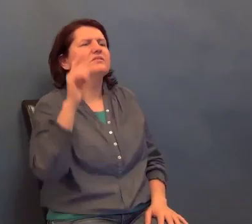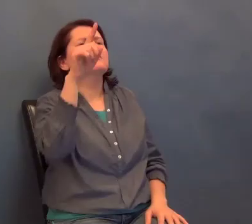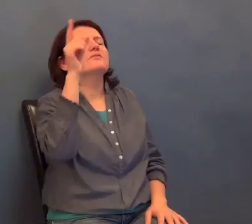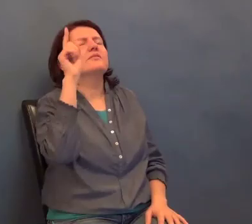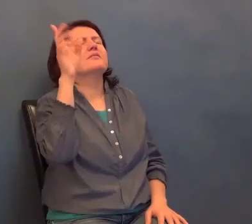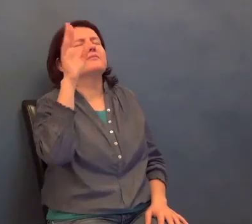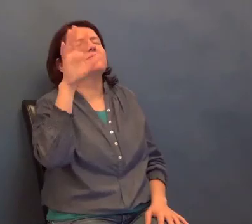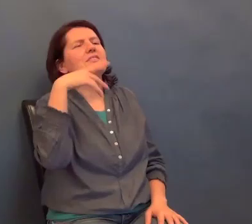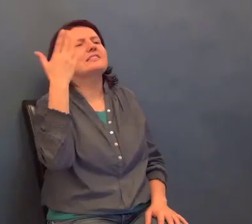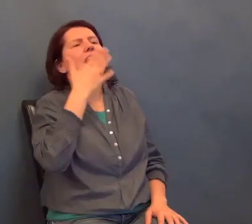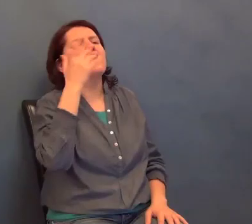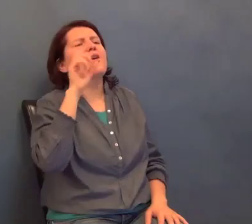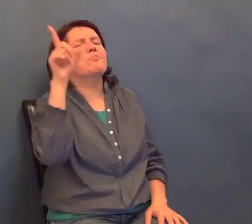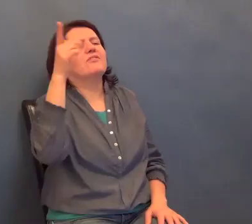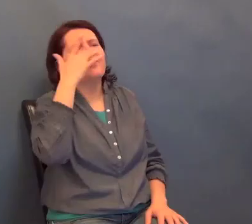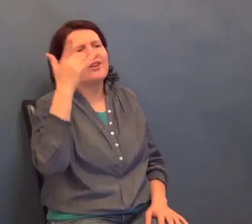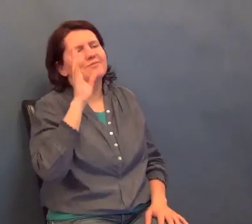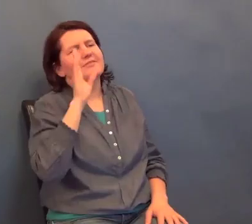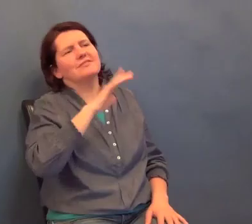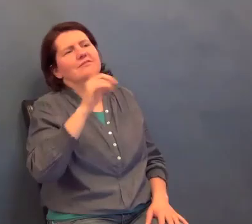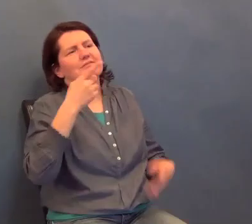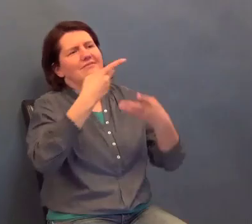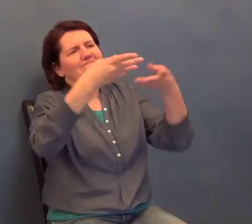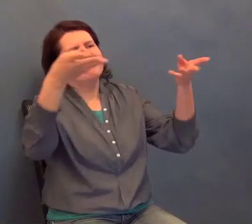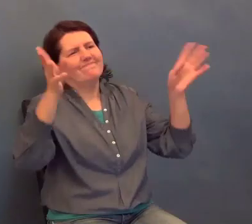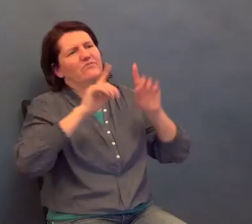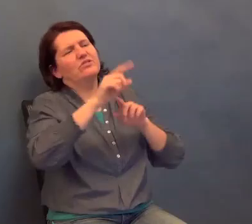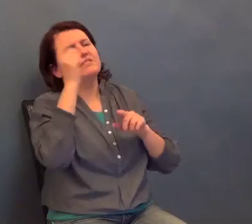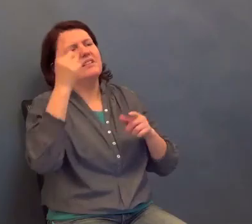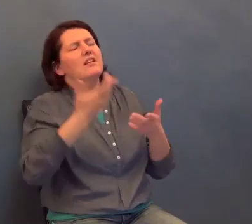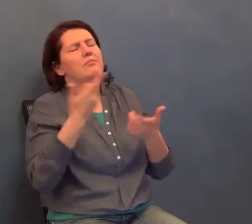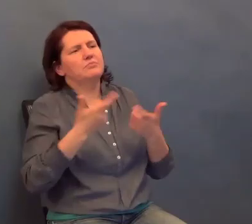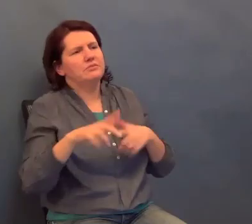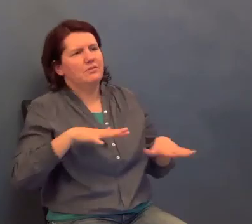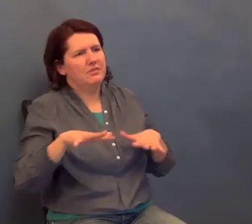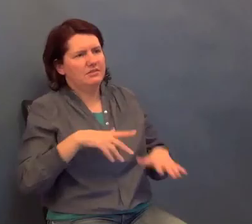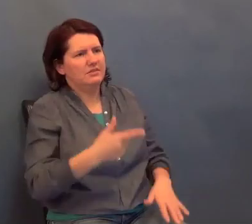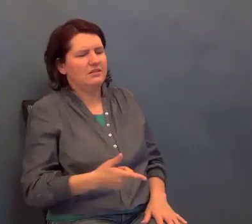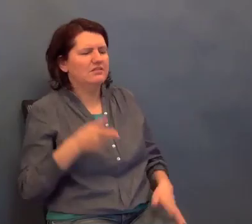Tak jak Czarnobyl w Rosji. Jest ogrodzony i jest zakaz wchodzenia, bo to niebezpieczne miejsce.